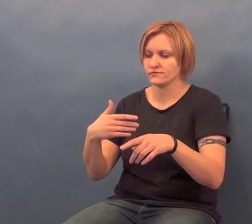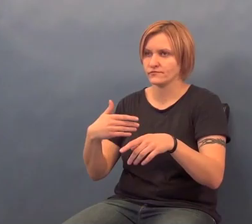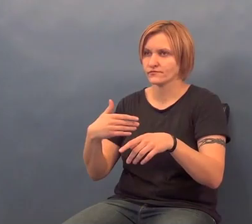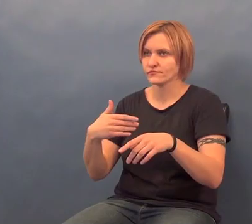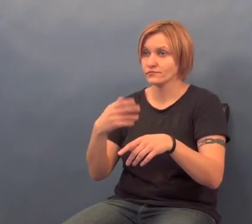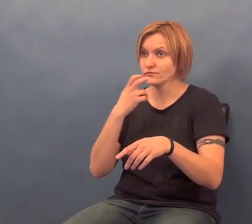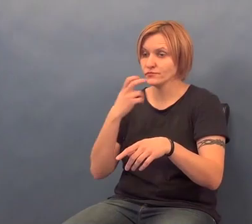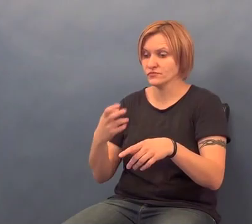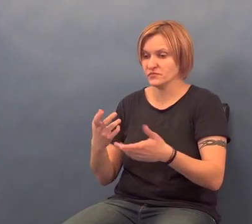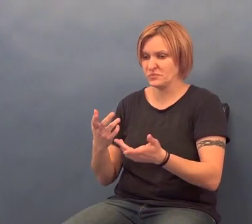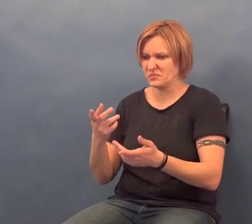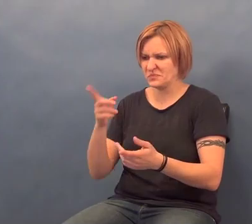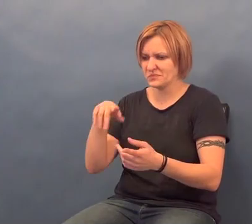Prąd. Coś okrągłego...